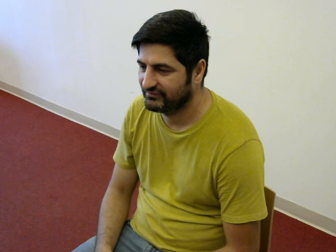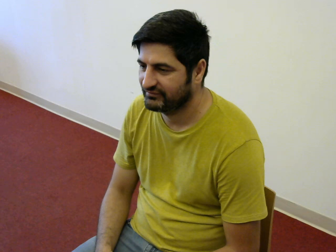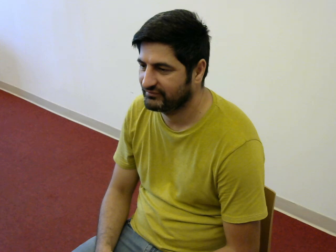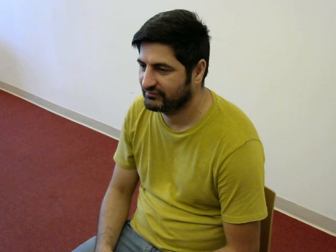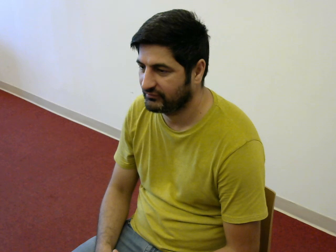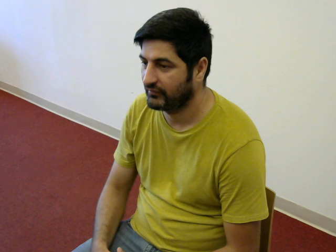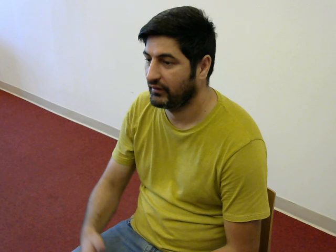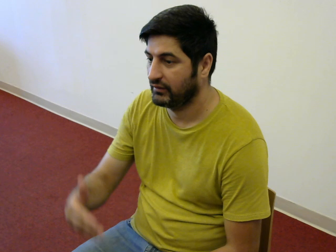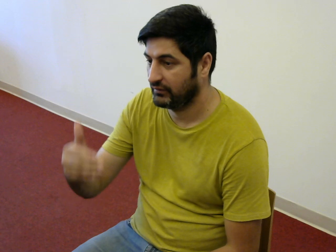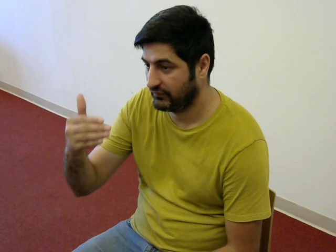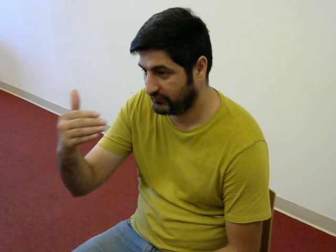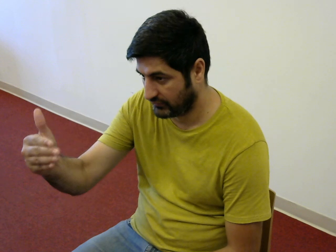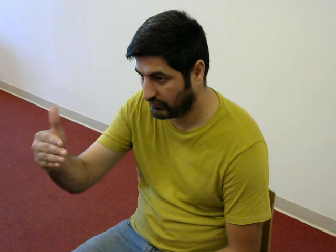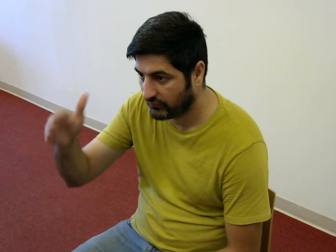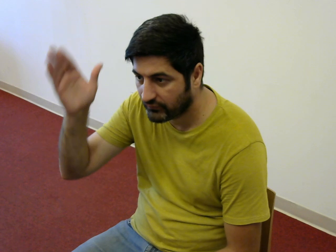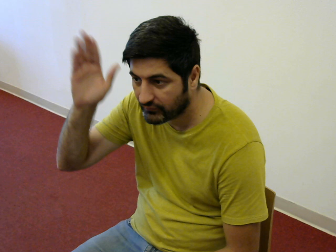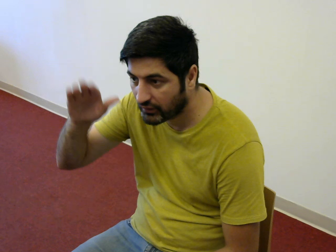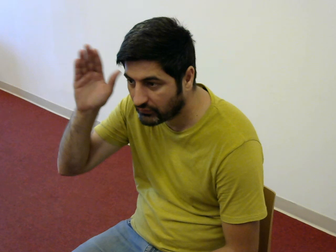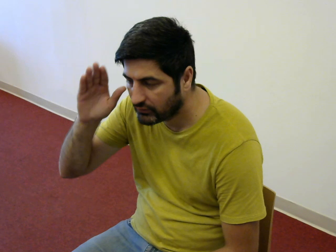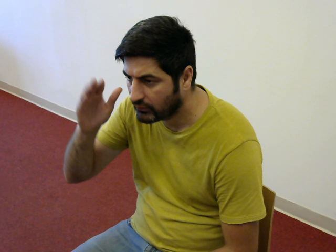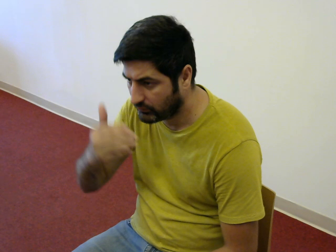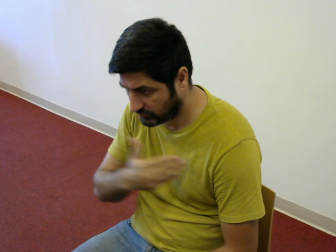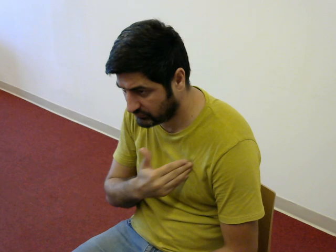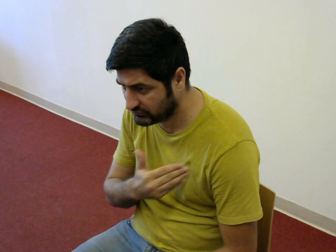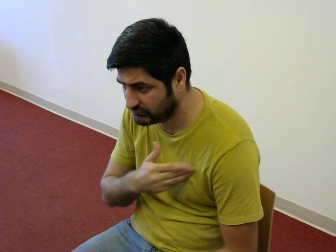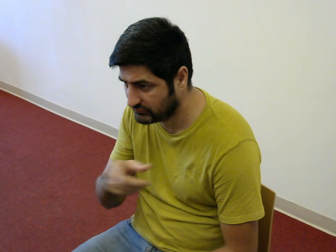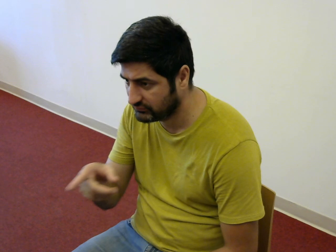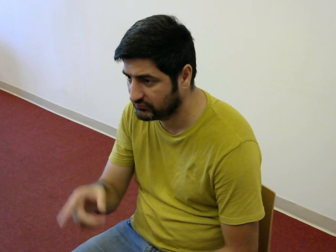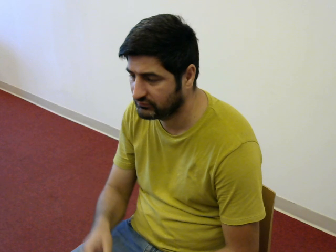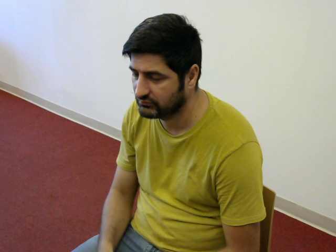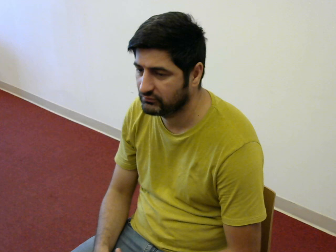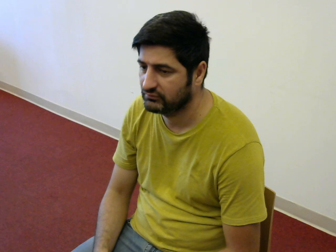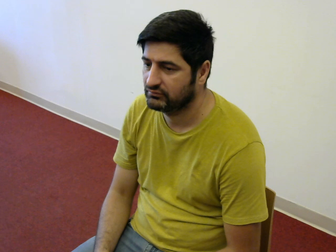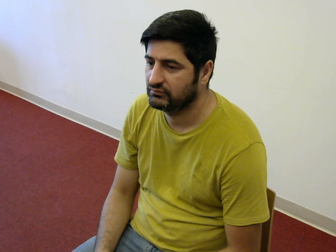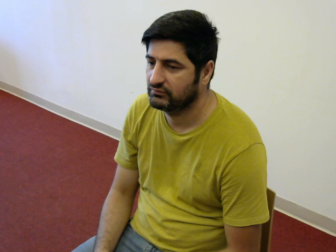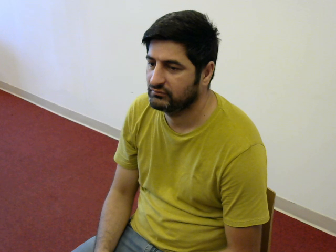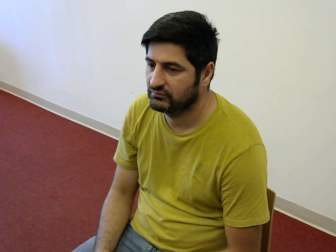Siz su istəyirsiniz?